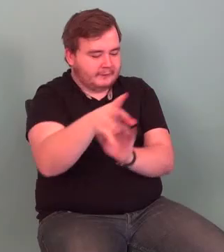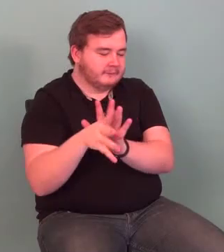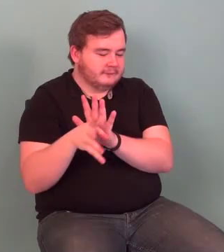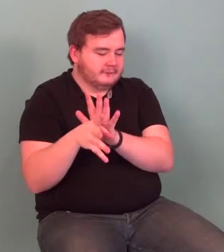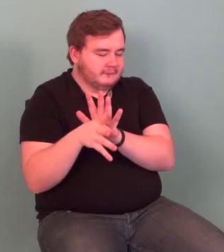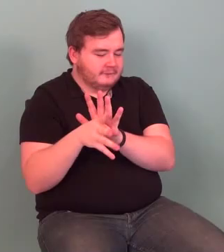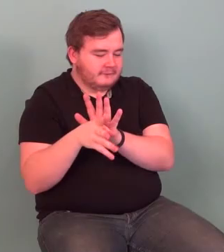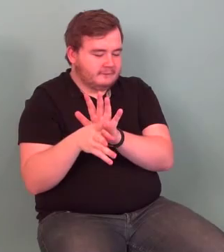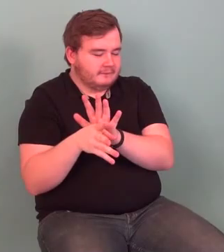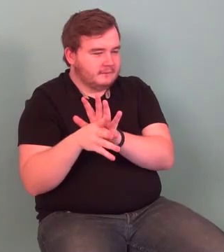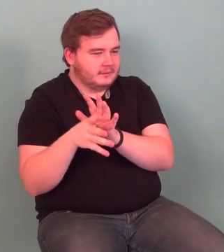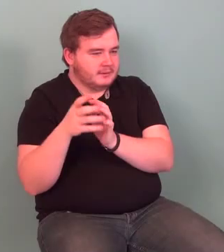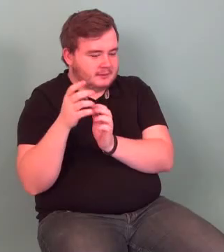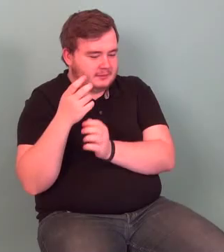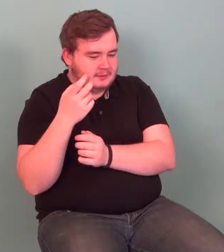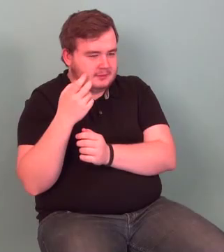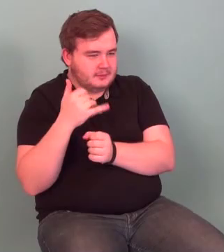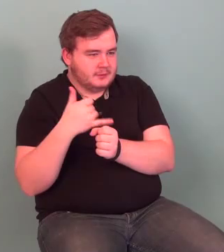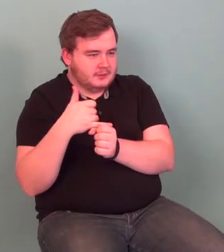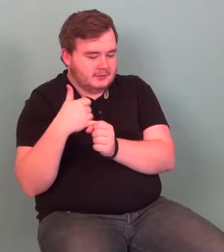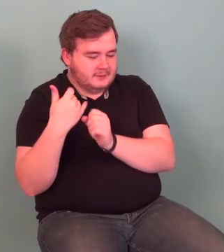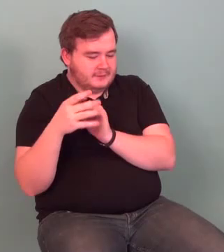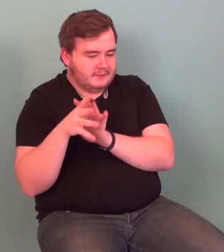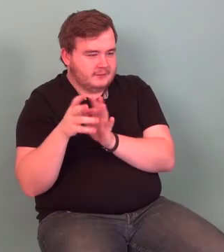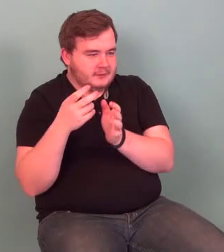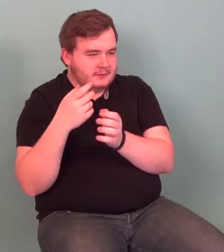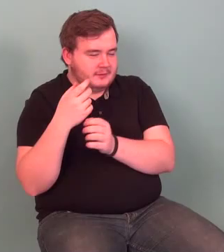Dziewiętnastego, w piątek, dziewiętnastego lutego.